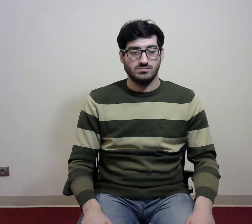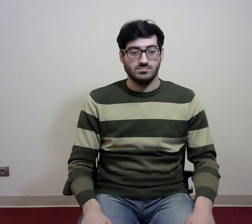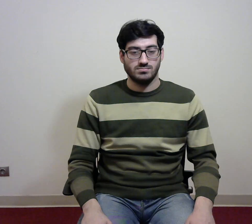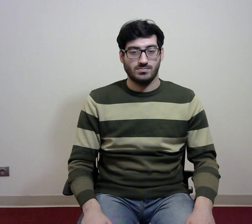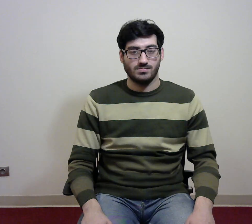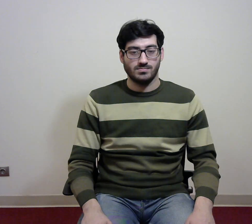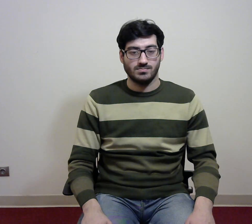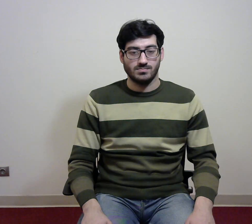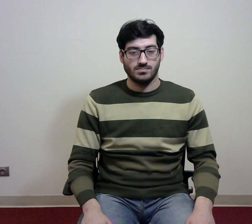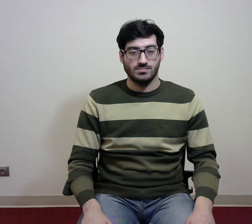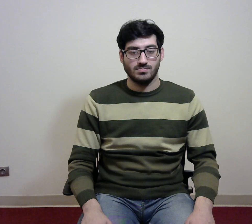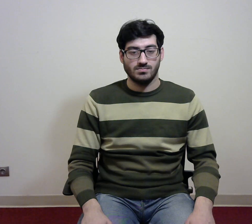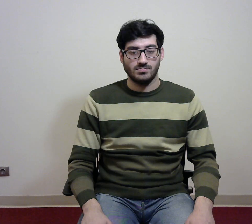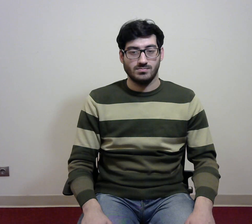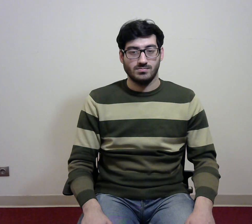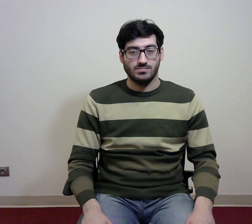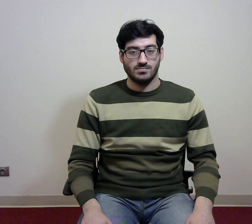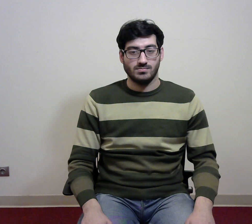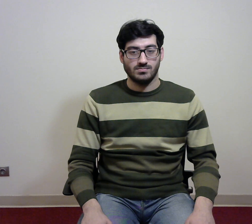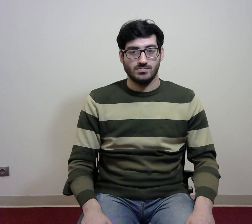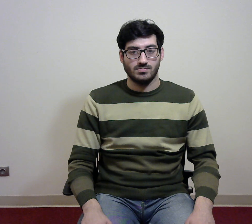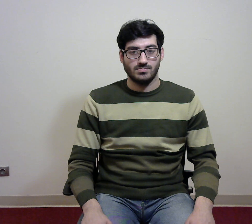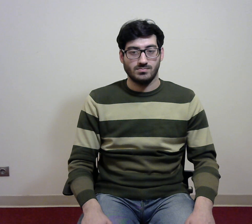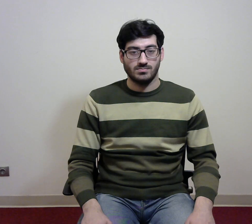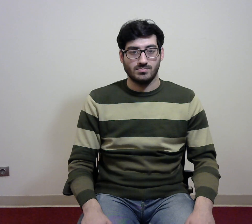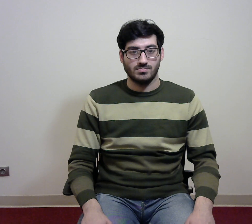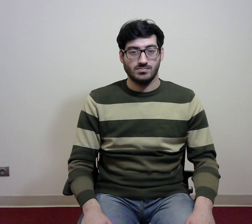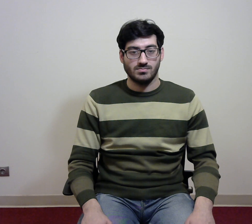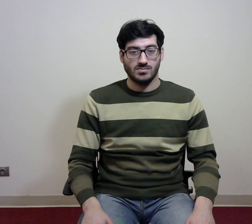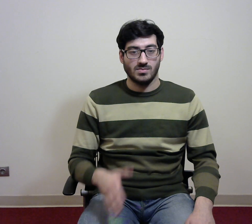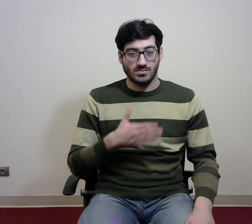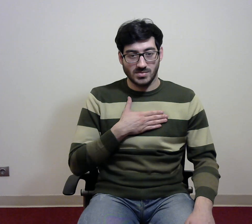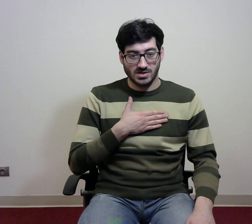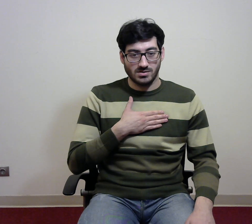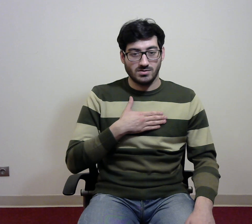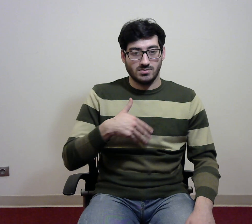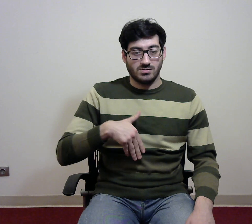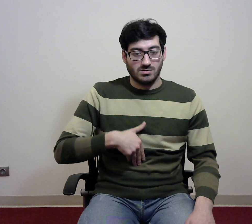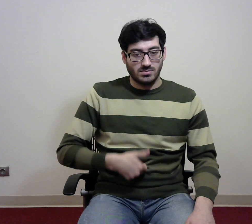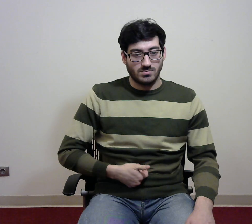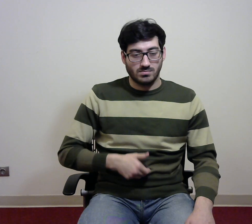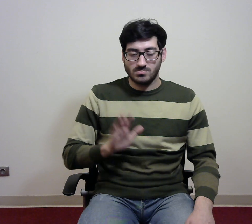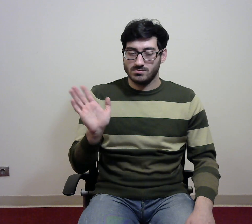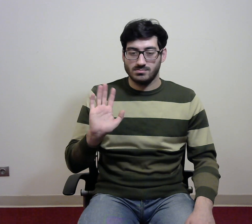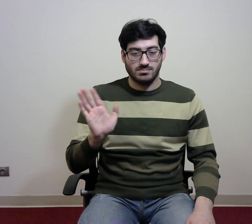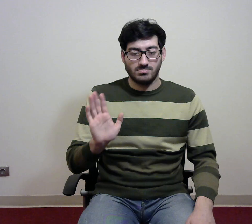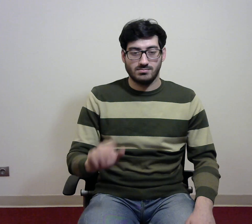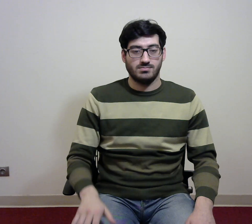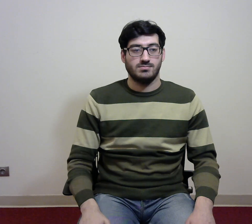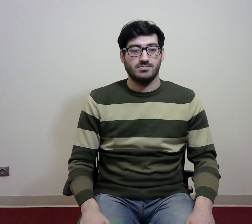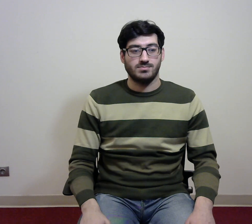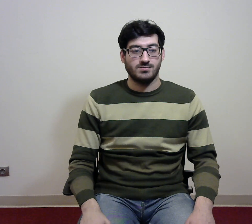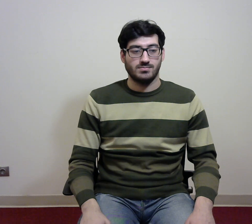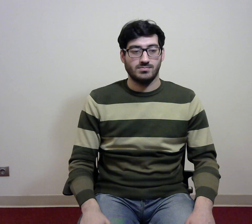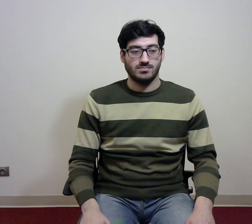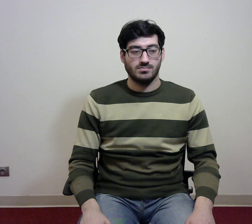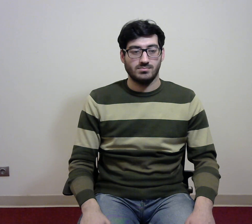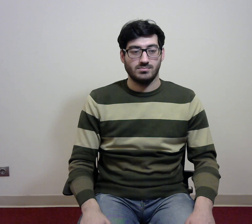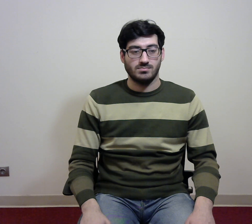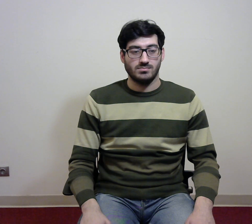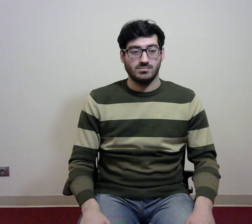Mən ac deyiləm